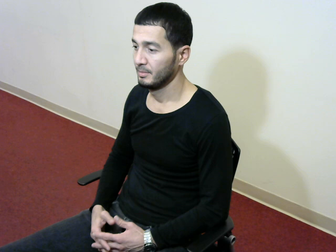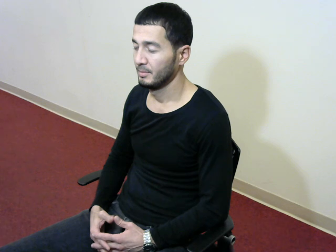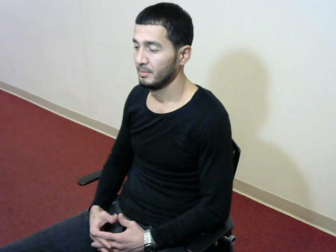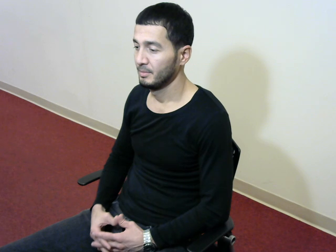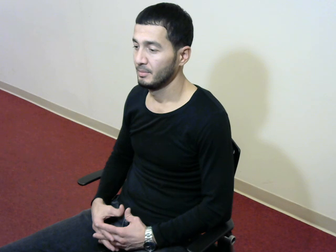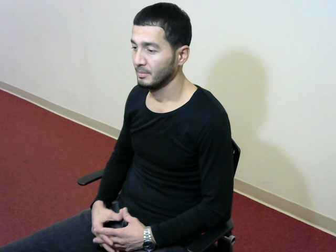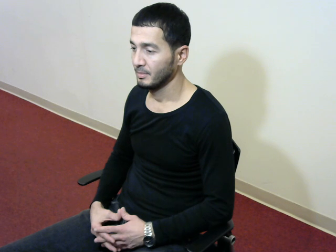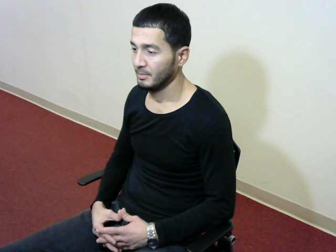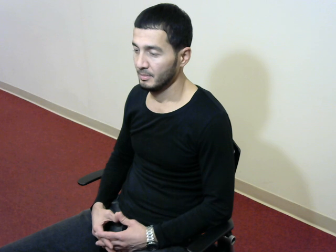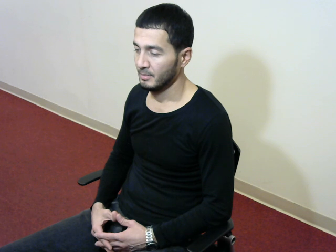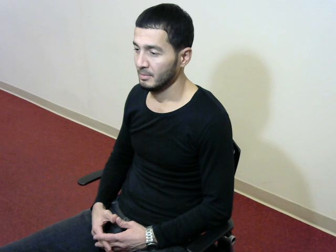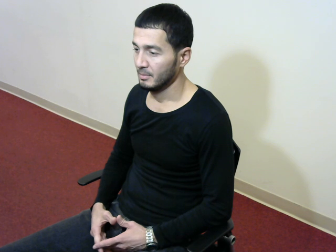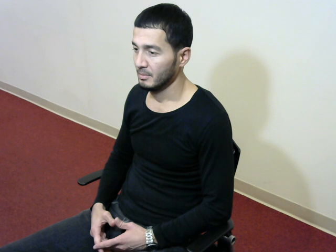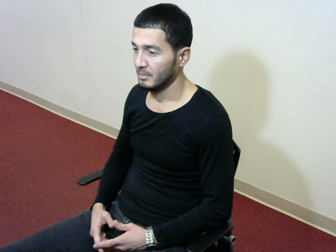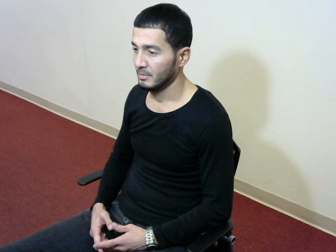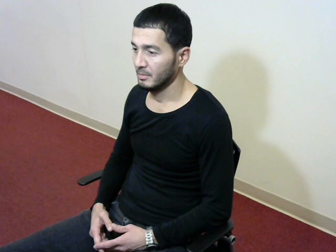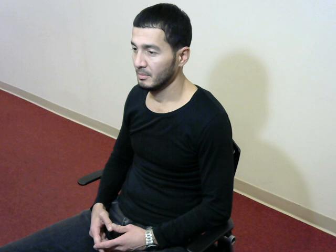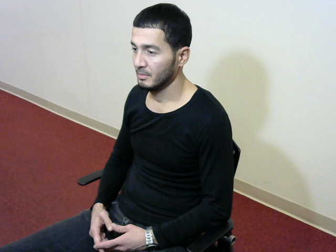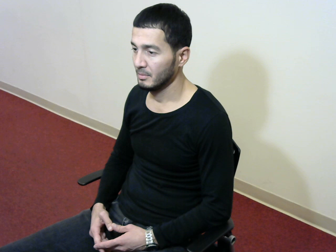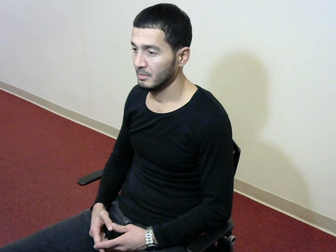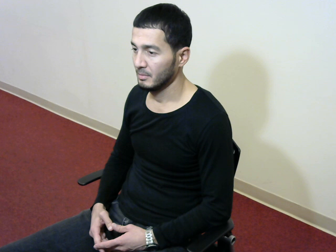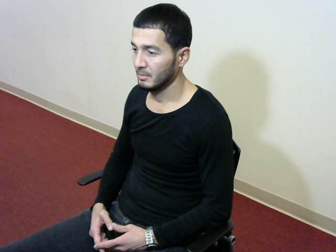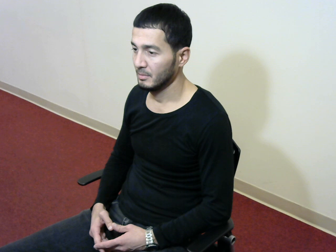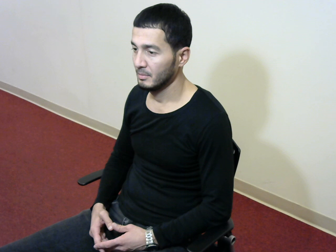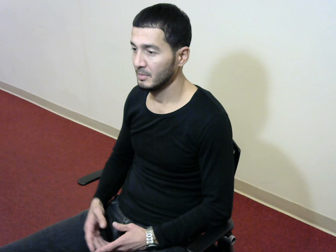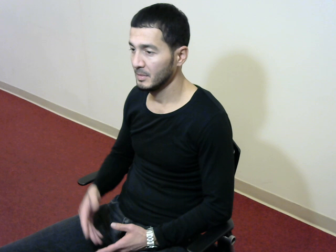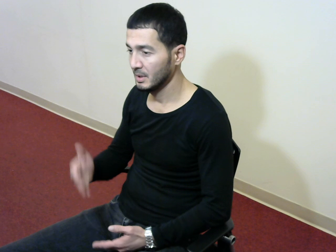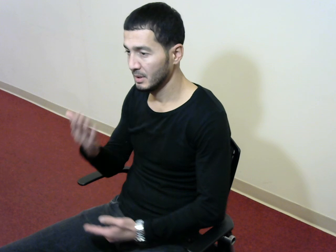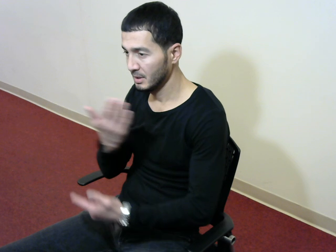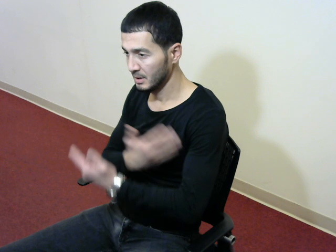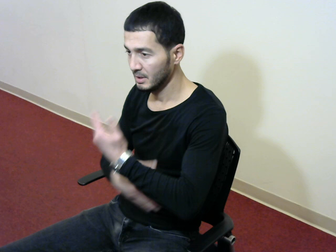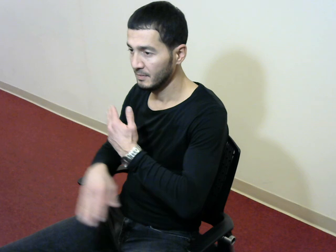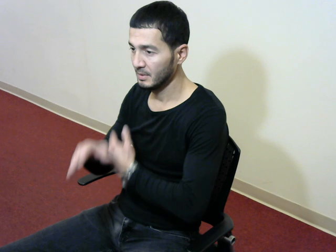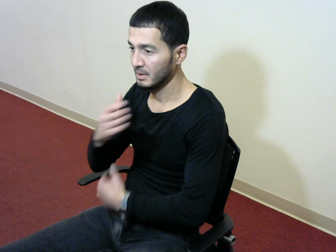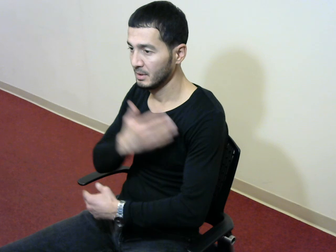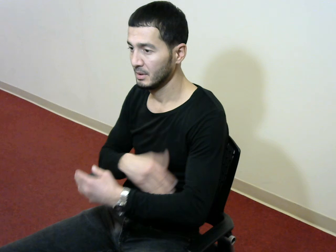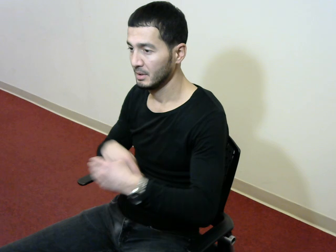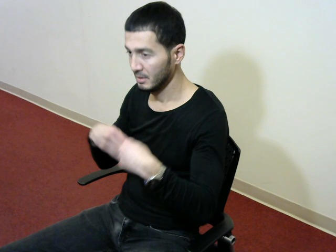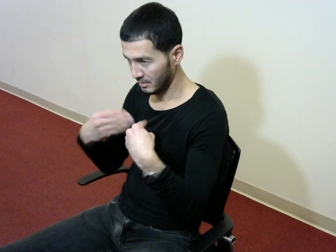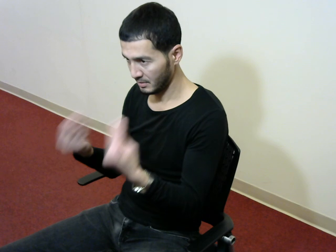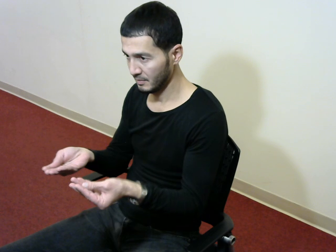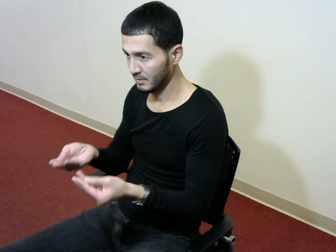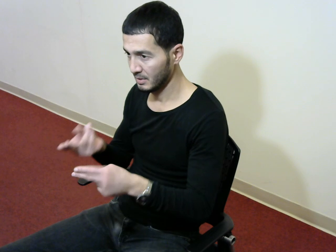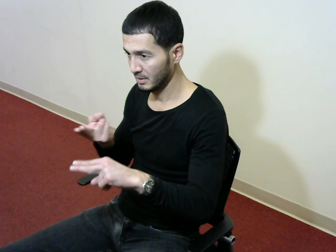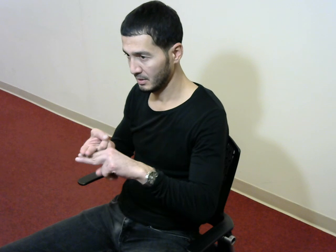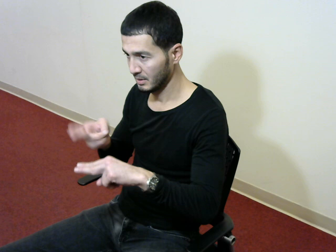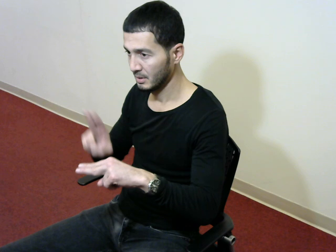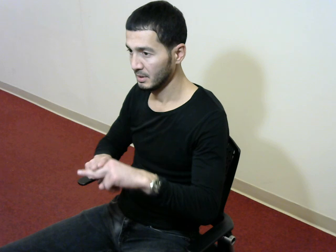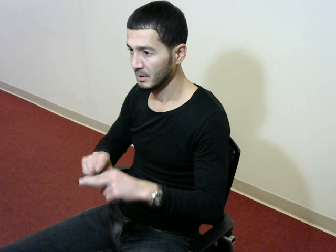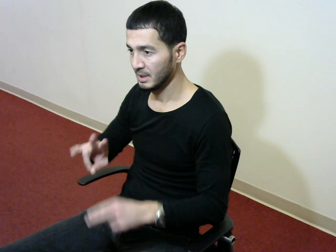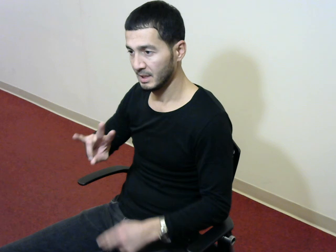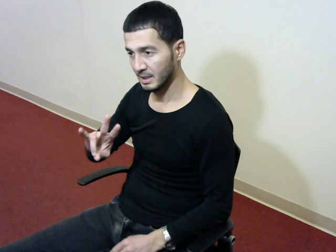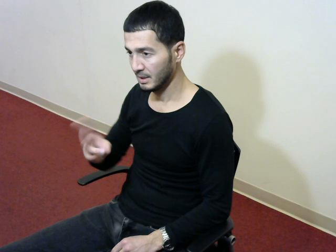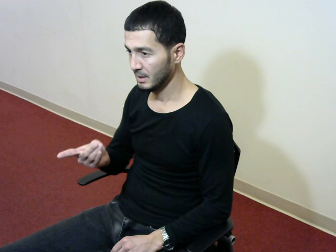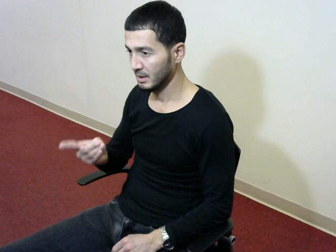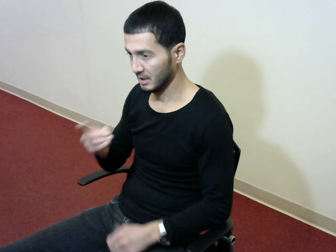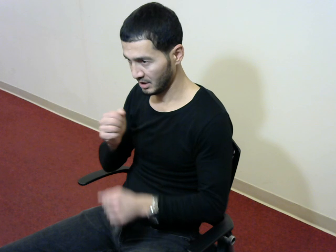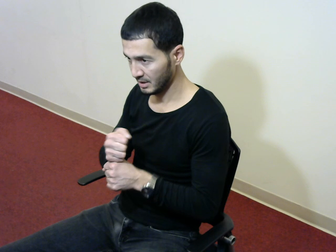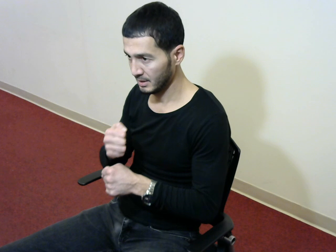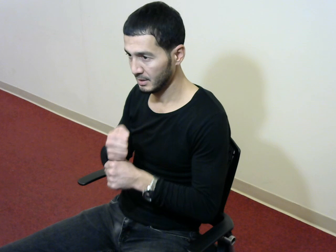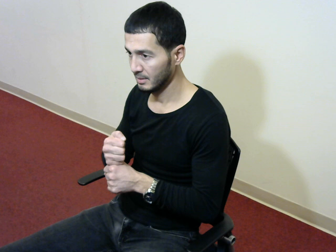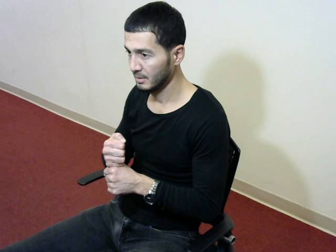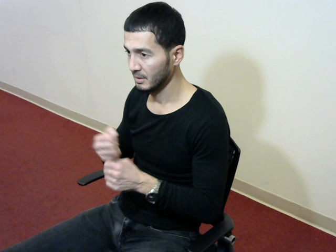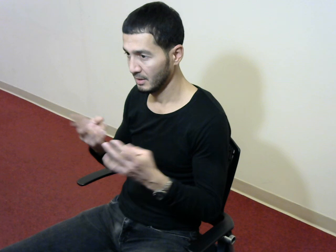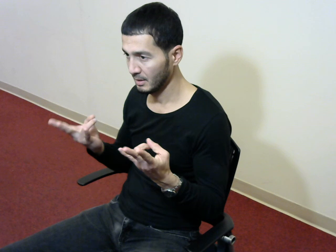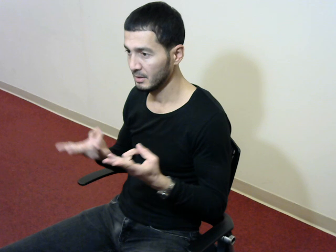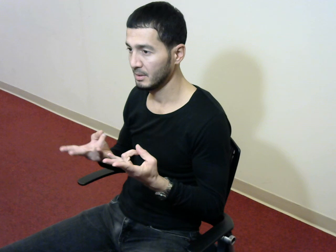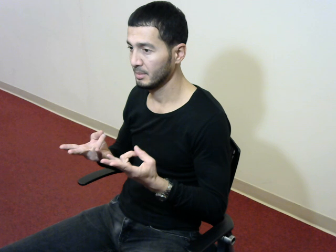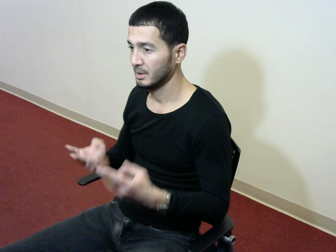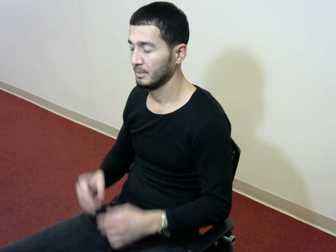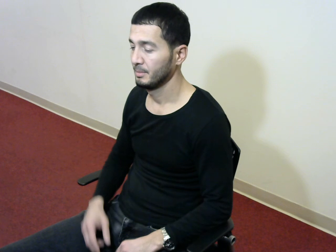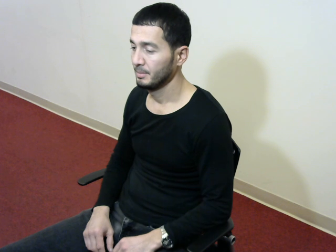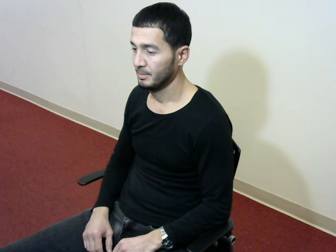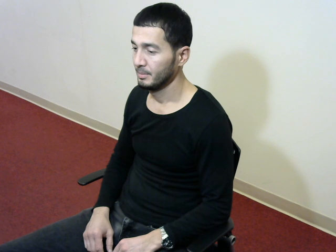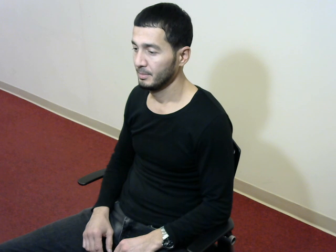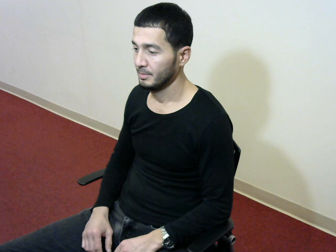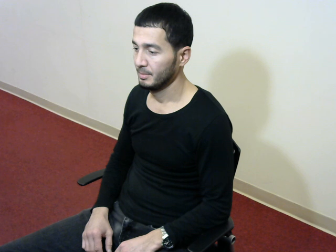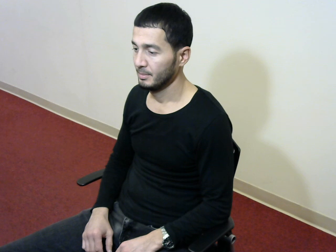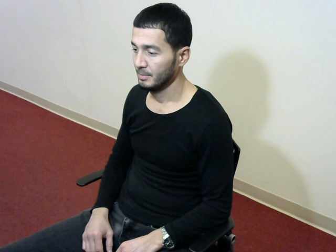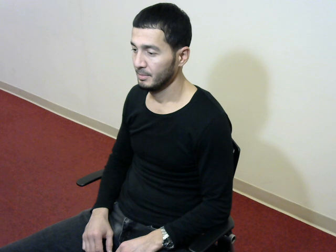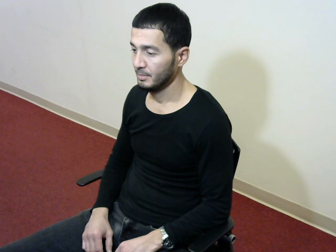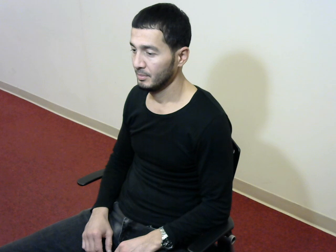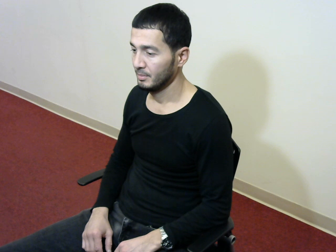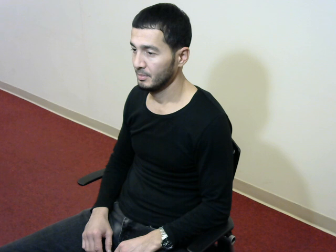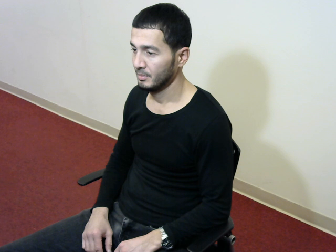Əlilliyin təyin olunması üçün nə etmək lazımdır?